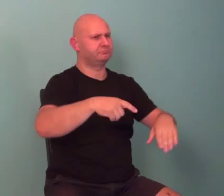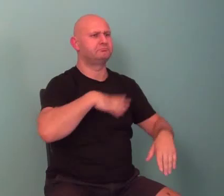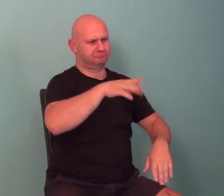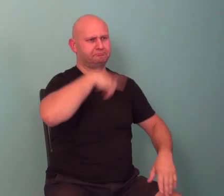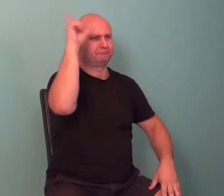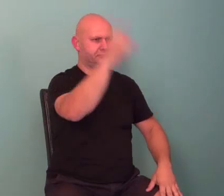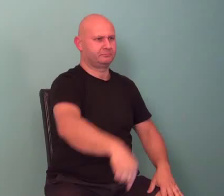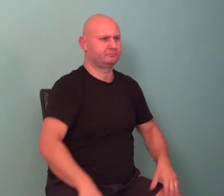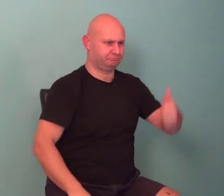Pójdziemy razem.